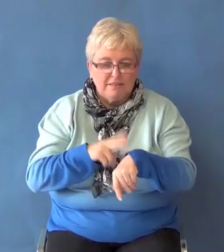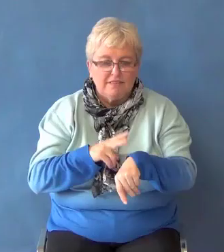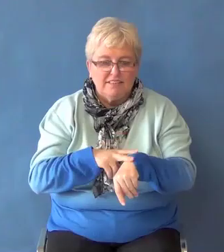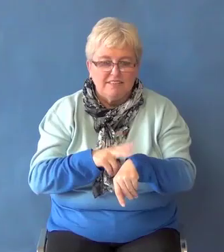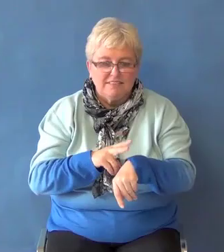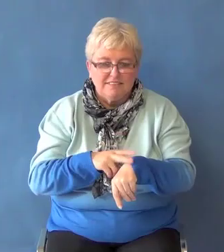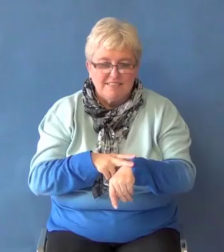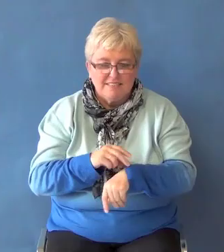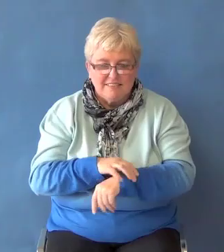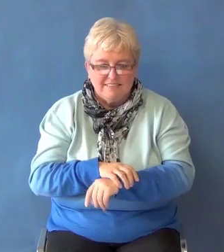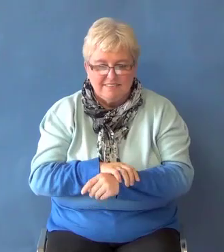Która godzina?